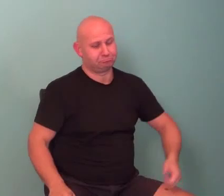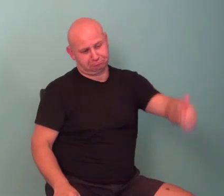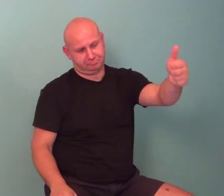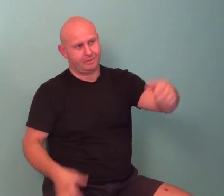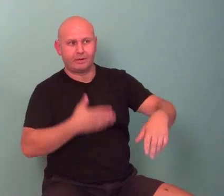Super.